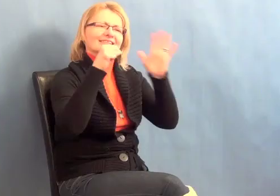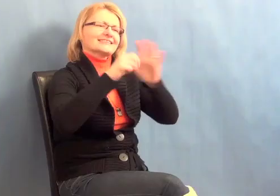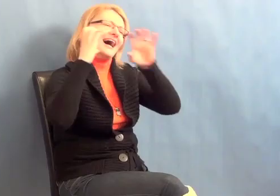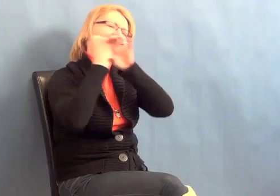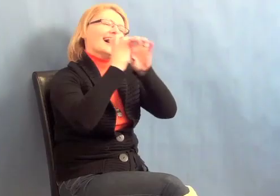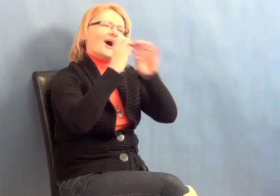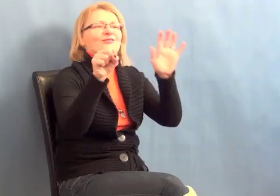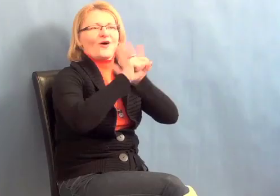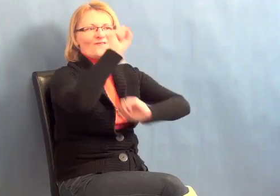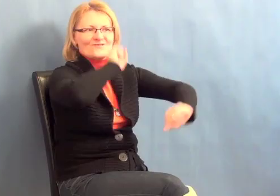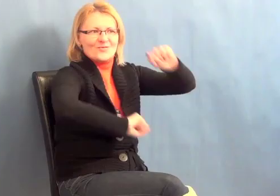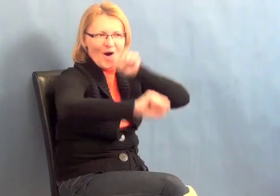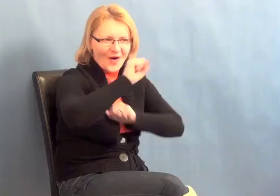Jadą do Włoch.